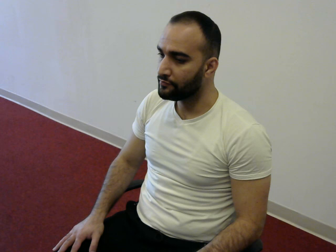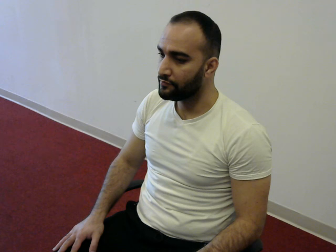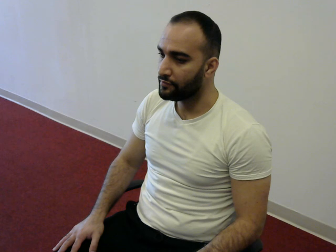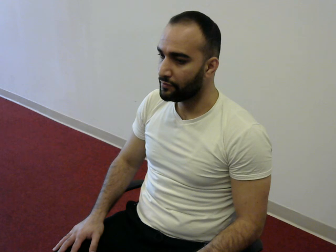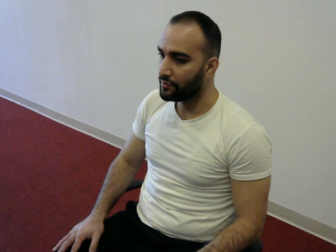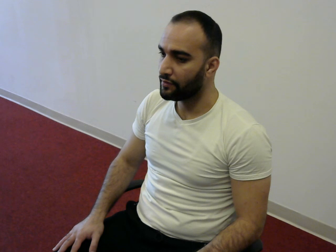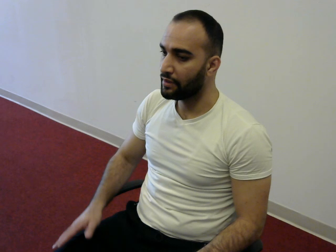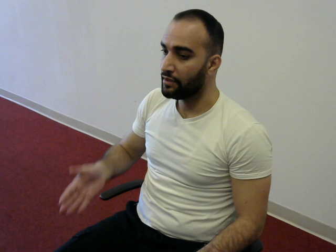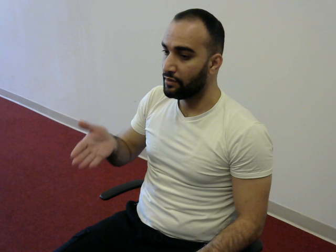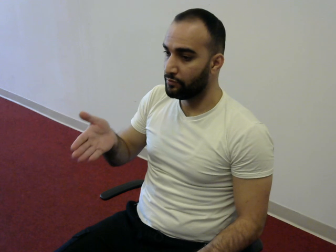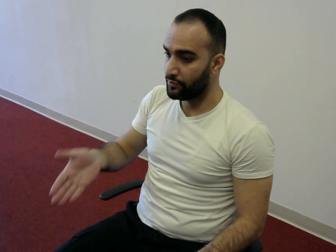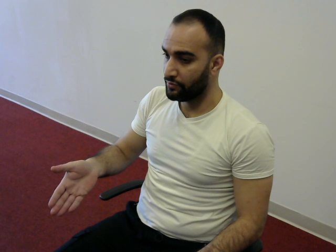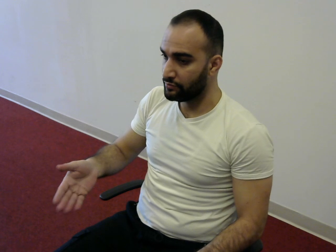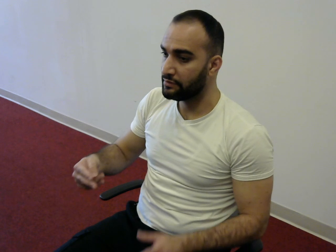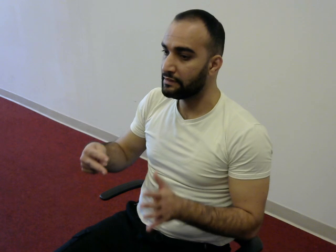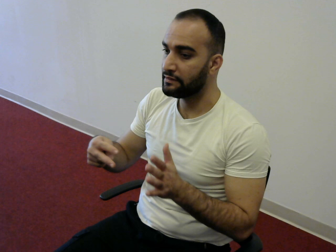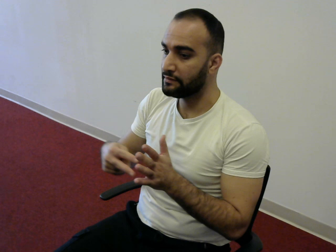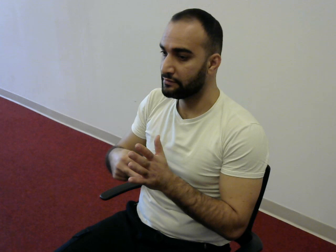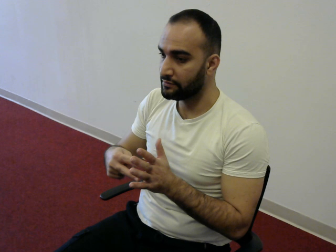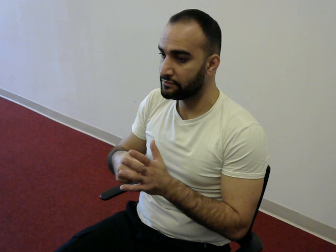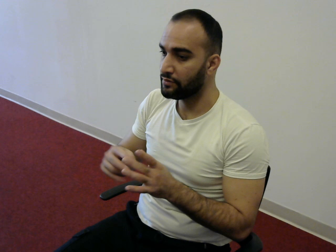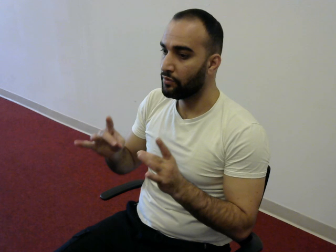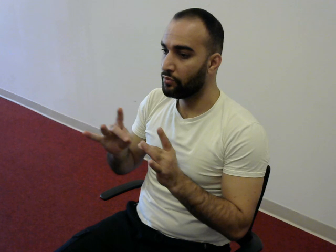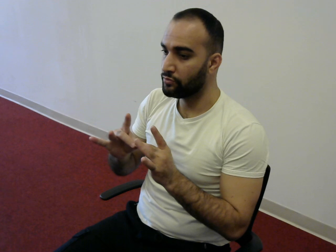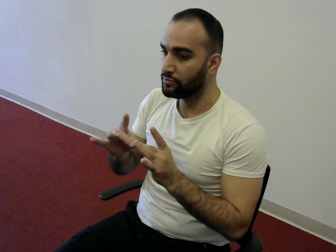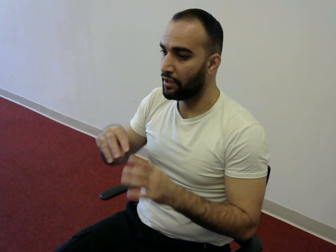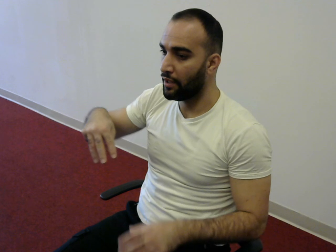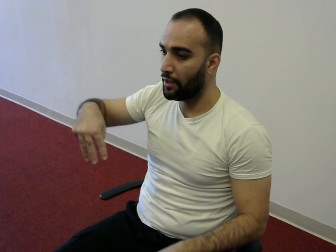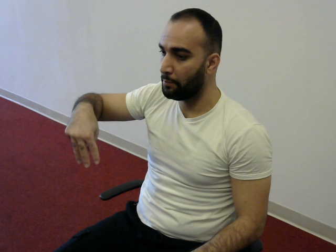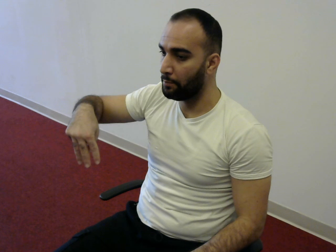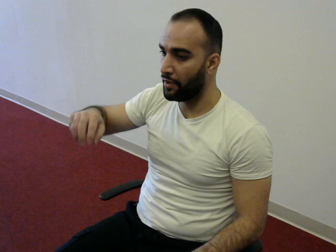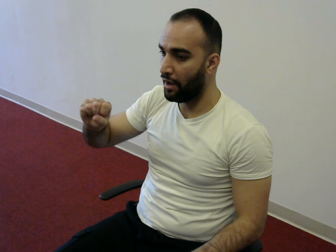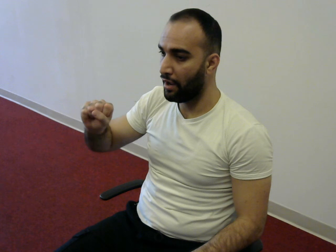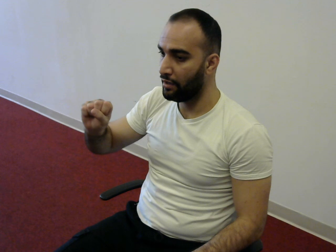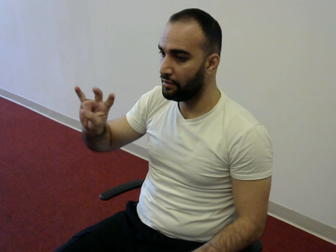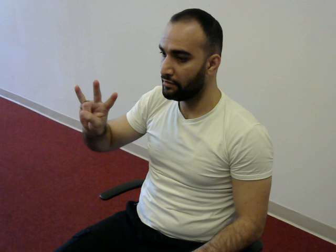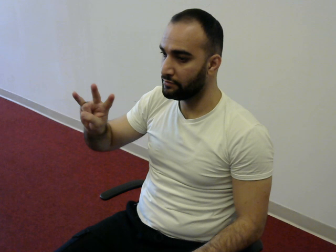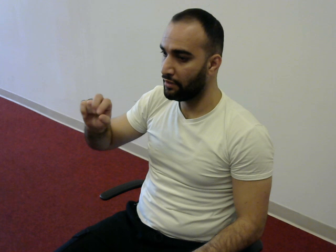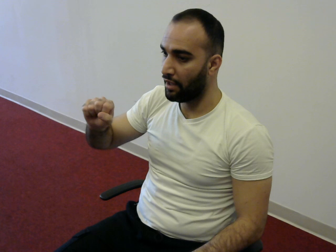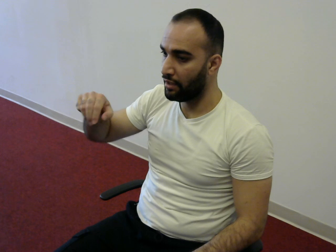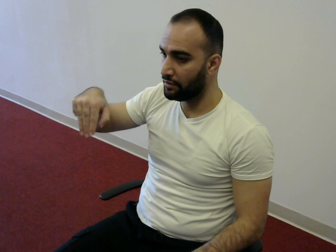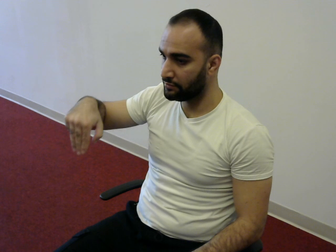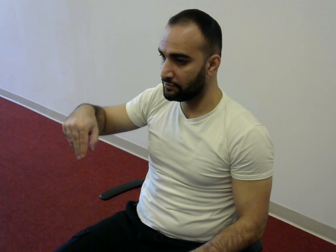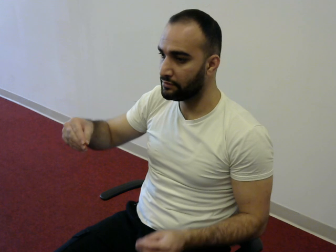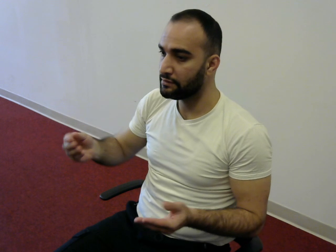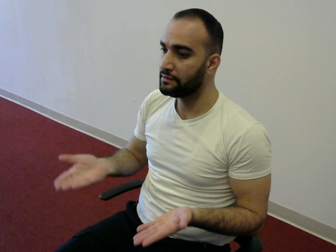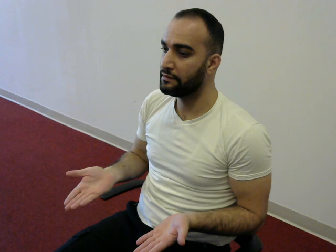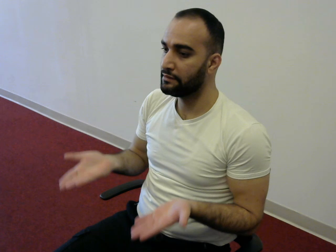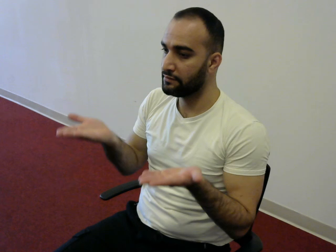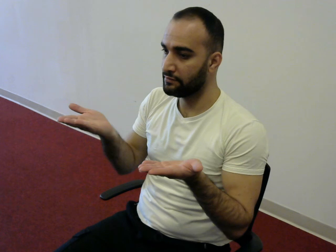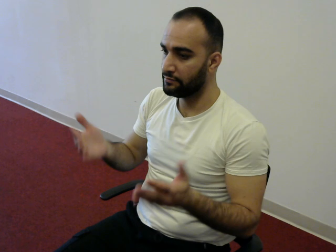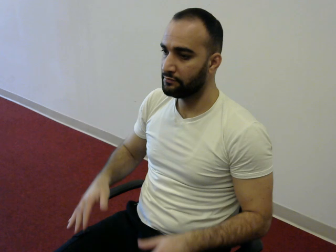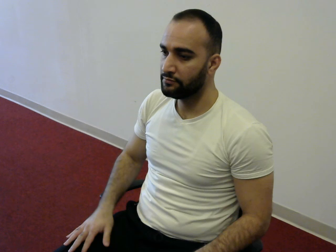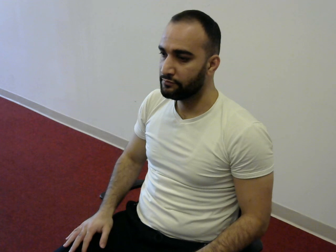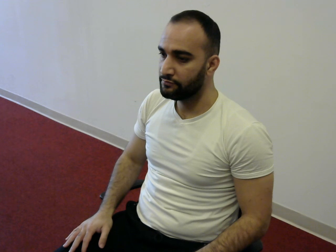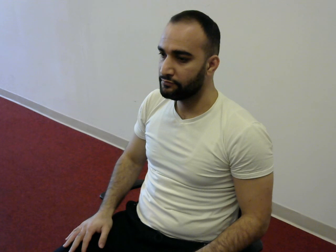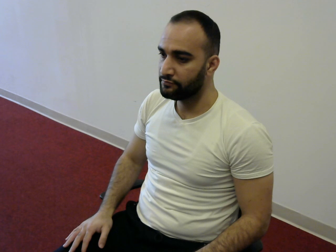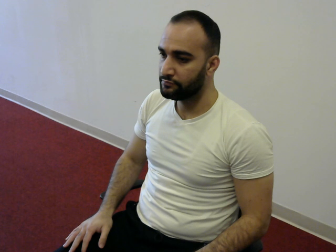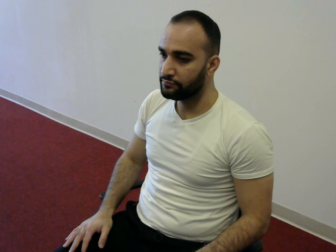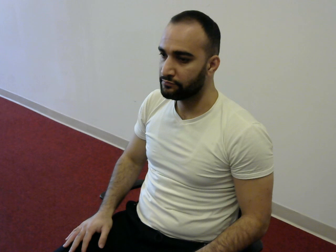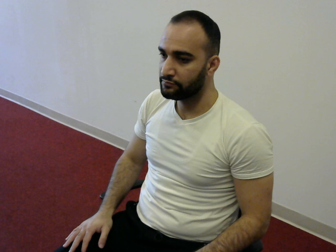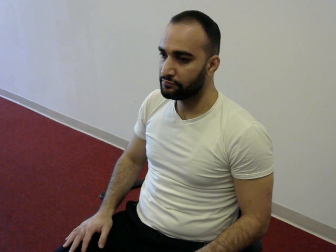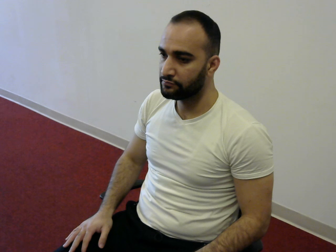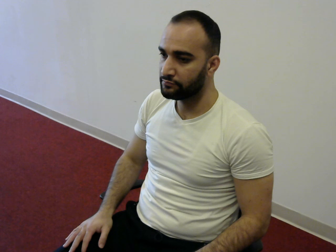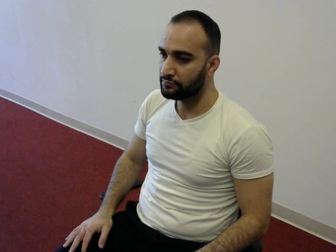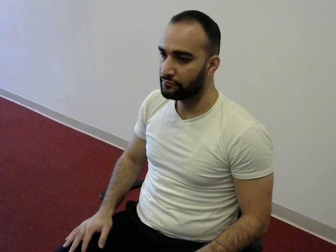Bunun qiyməti 10 manat qalxıb